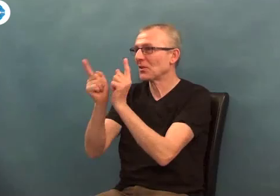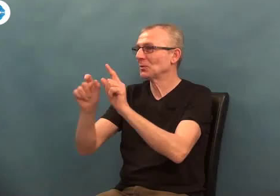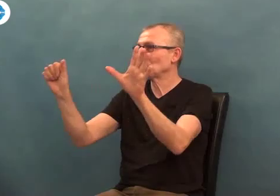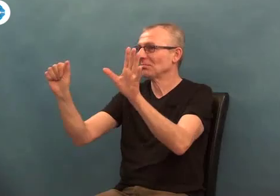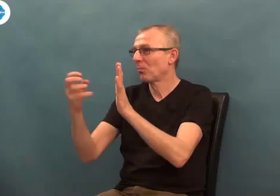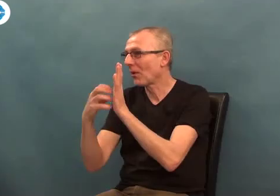Pogadamy.